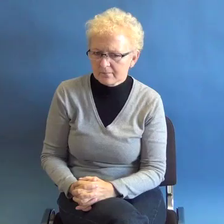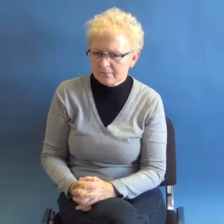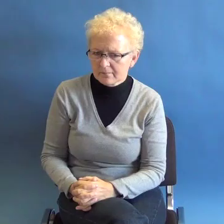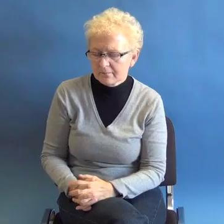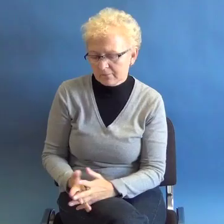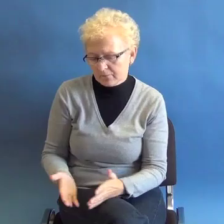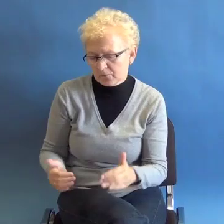Możliwe.